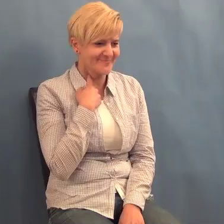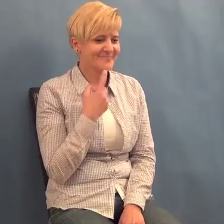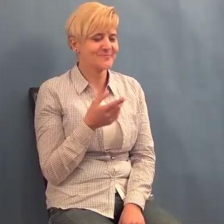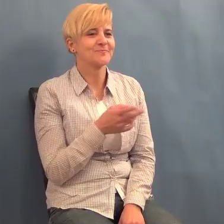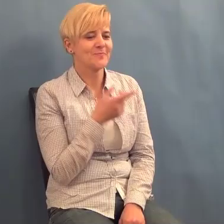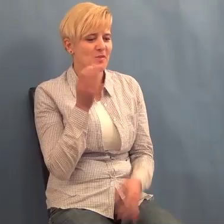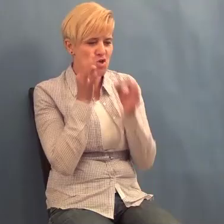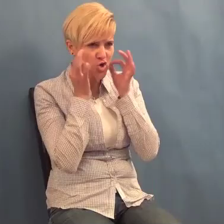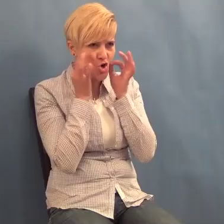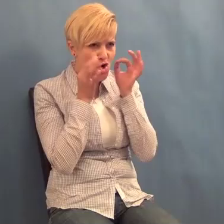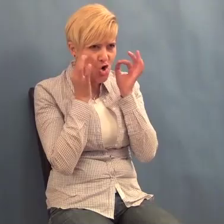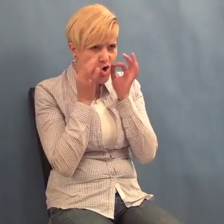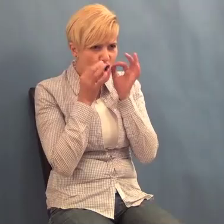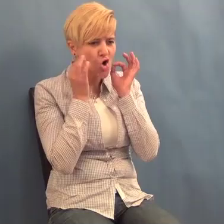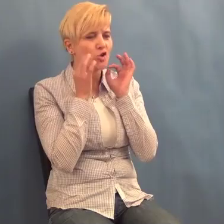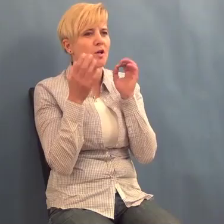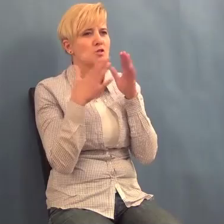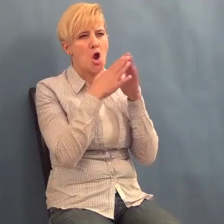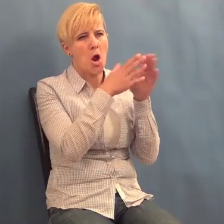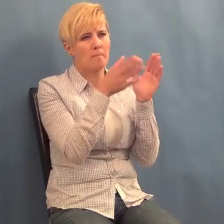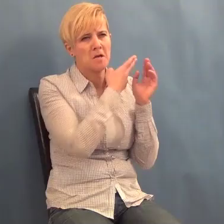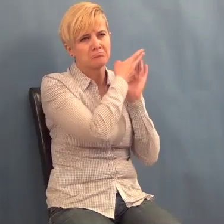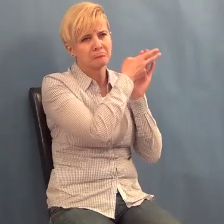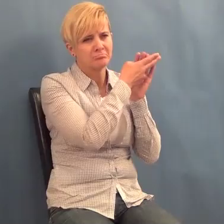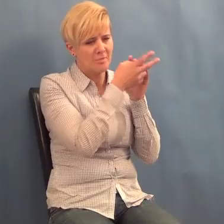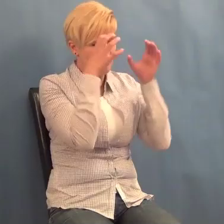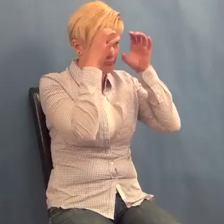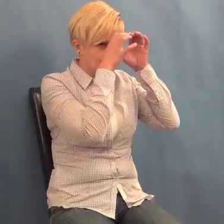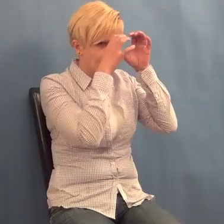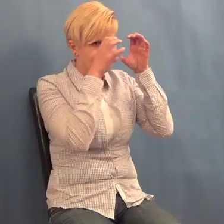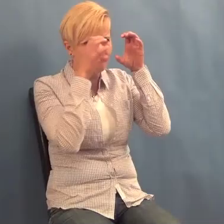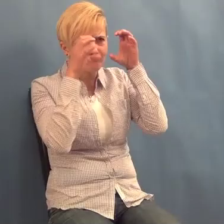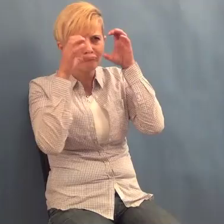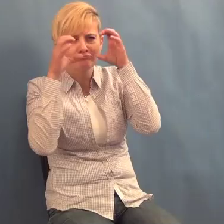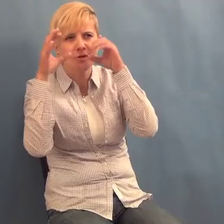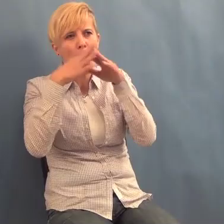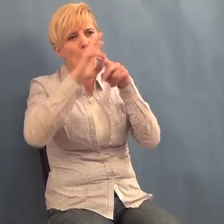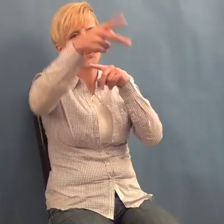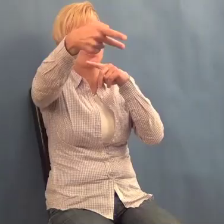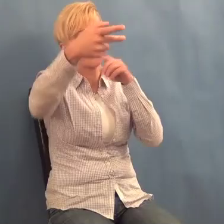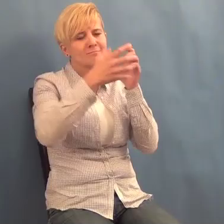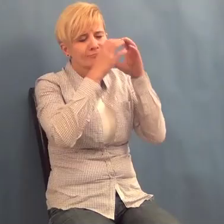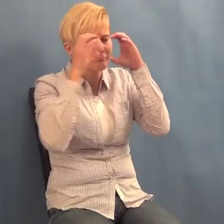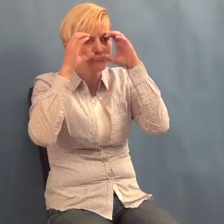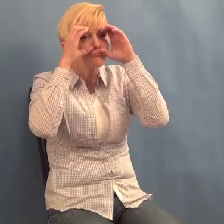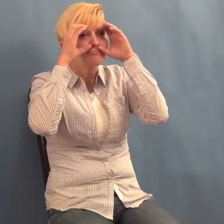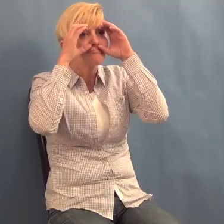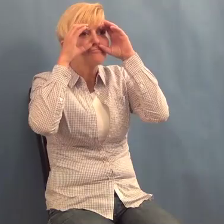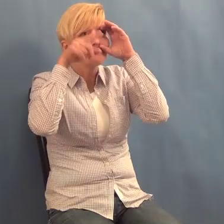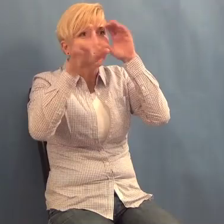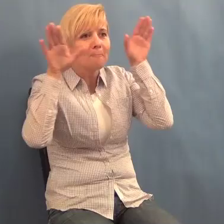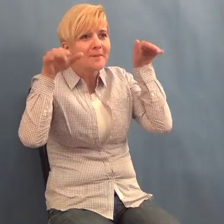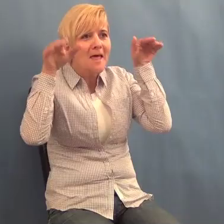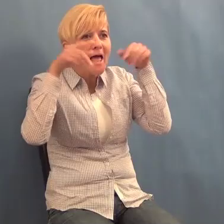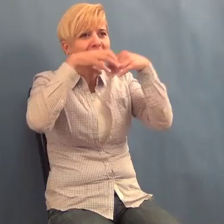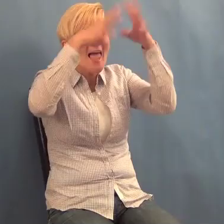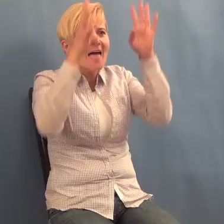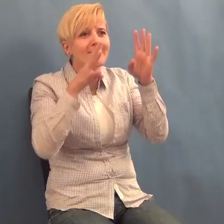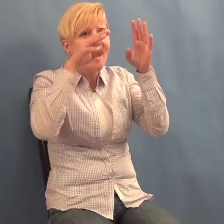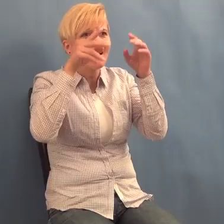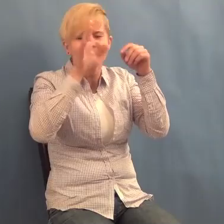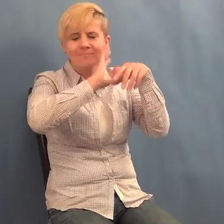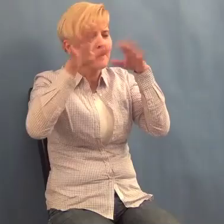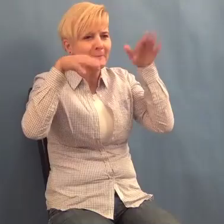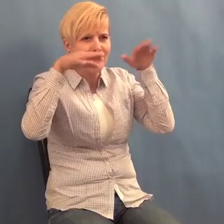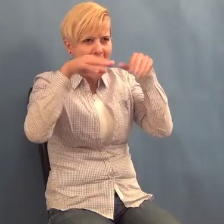Kot patrzy na domy i obserwuje je przez lornetkę, naprzeciwko jest drugi dom i kot nagle zauważa, że tam jest ptak w klatce... nie, ptak.